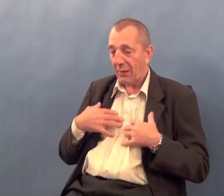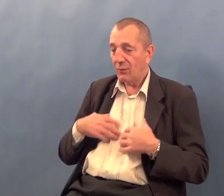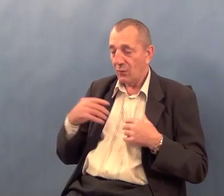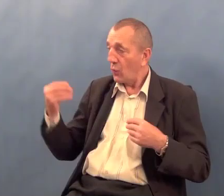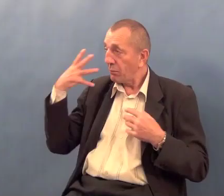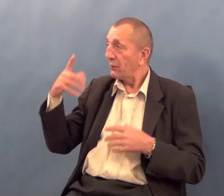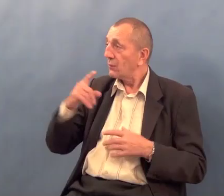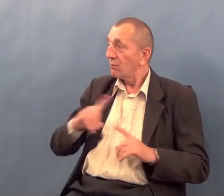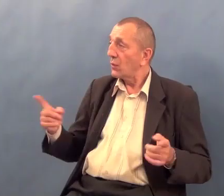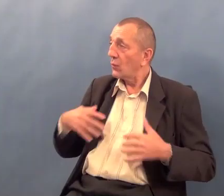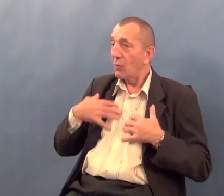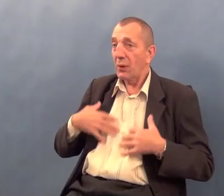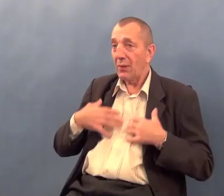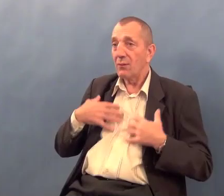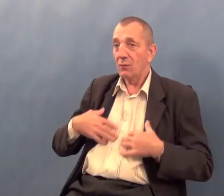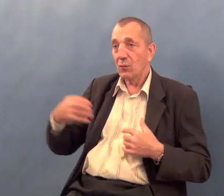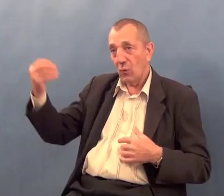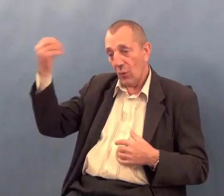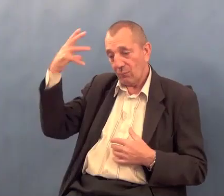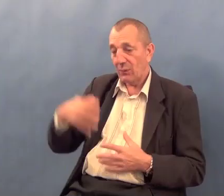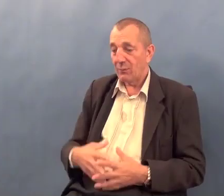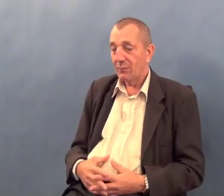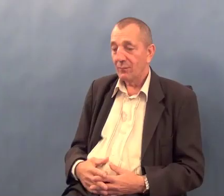Nie wolno się kąpać pod prysznicem.